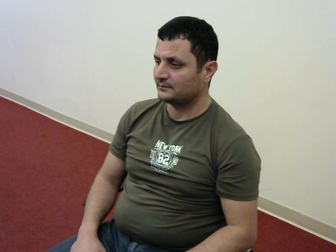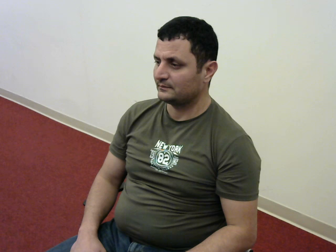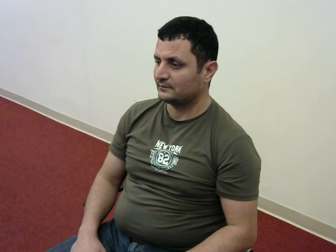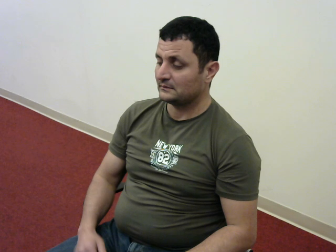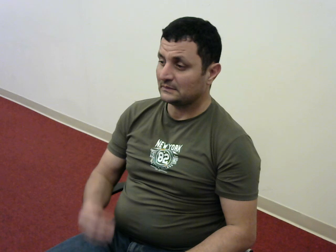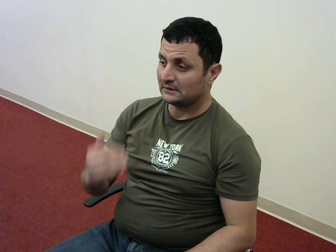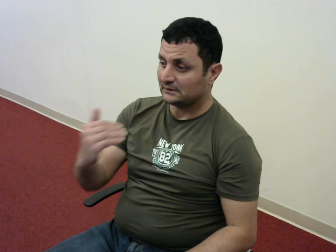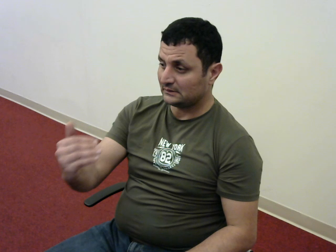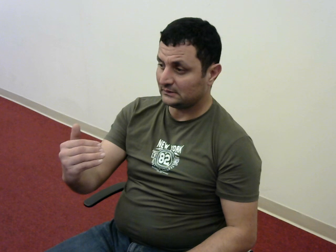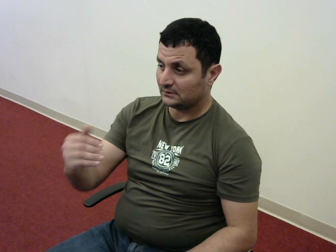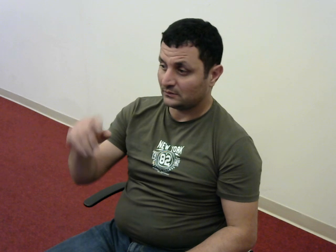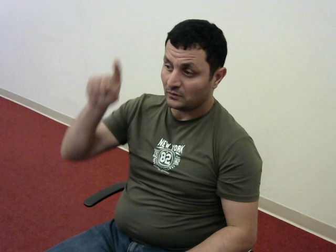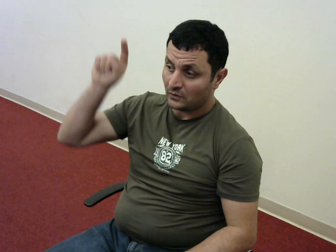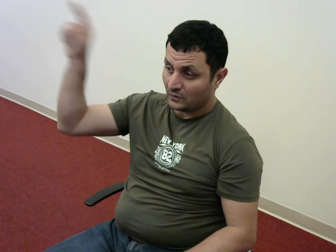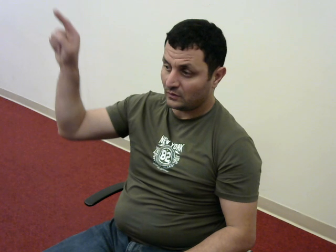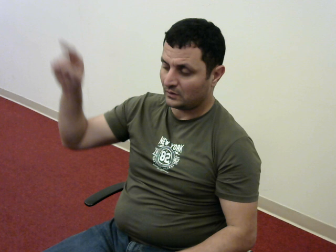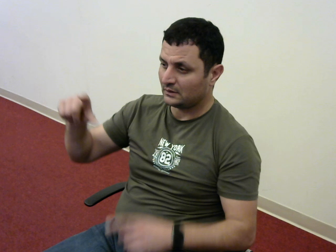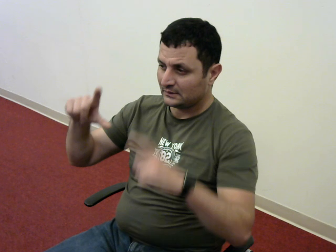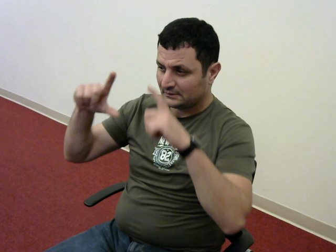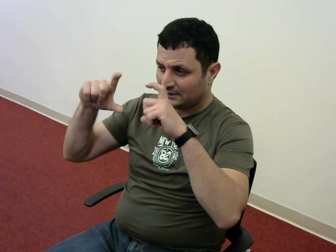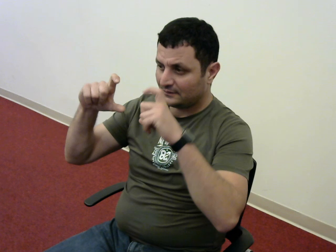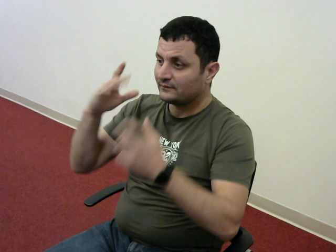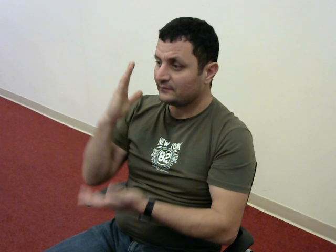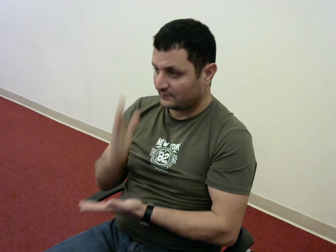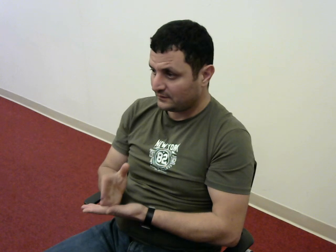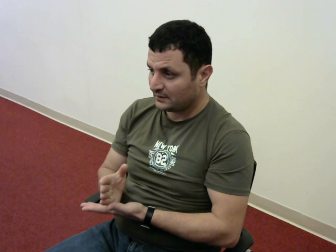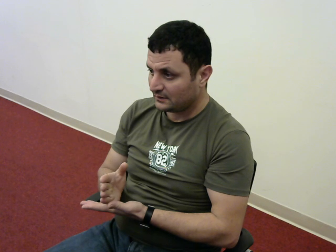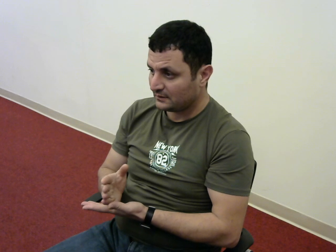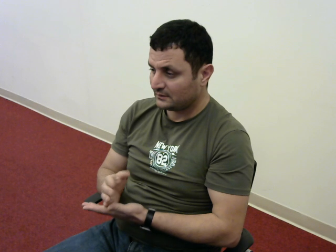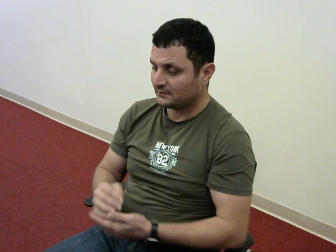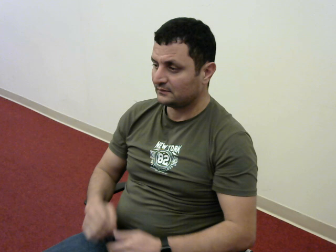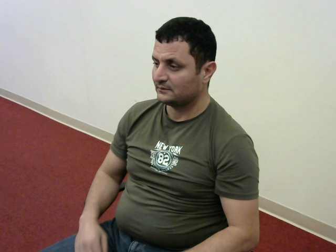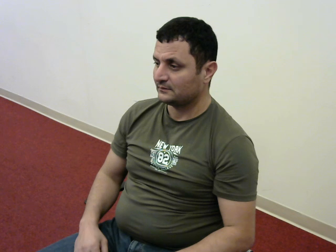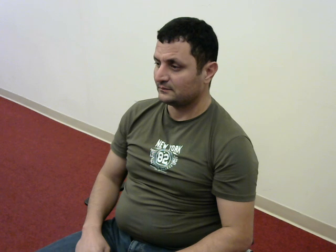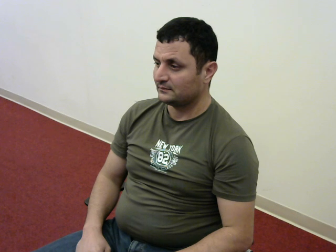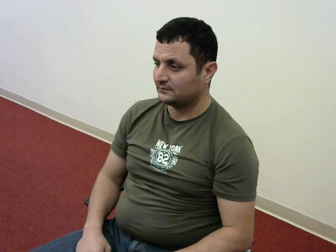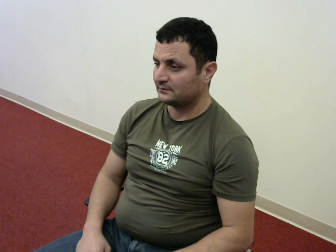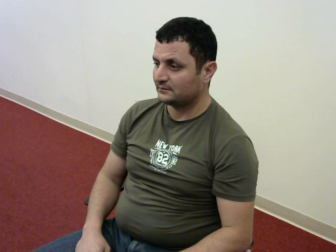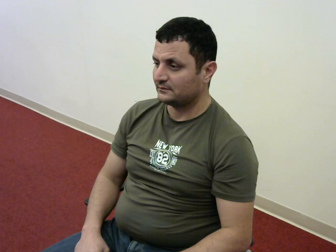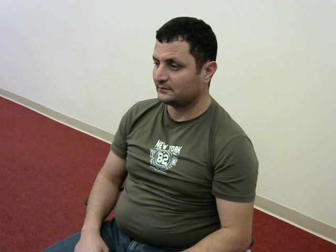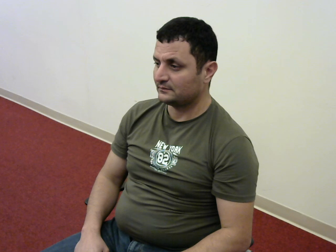Sizdə onun şəkli var?